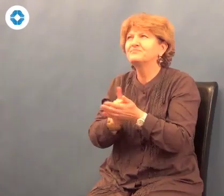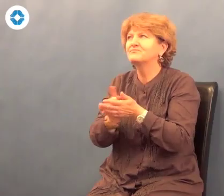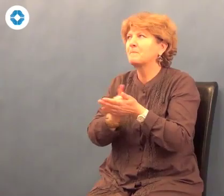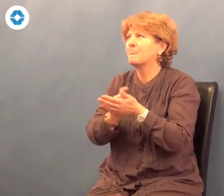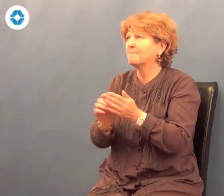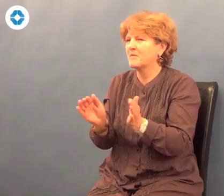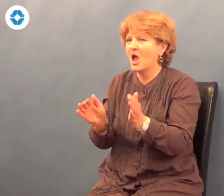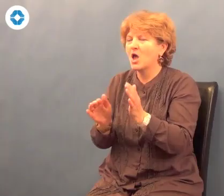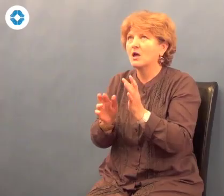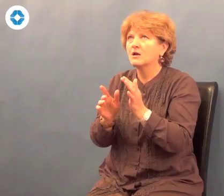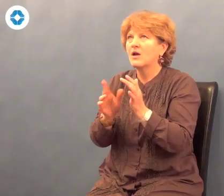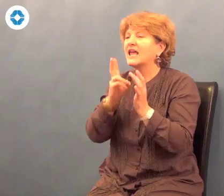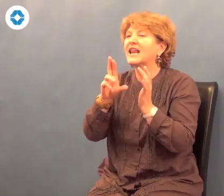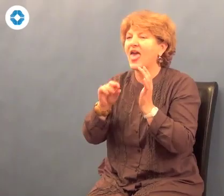To małe, a tak, kret!